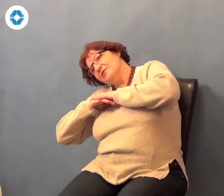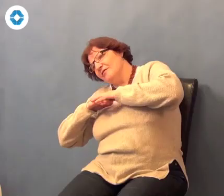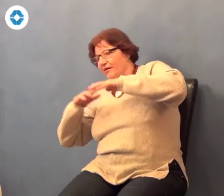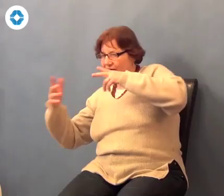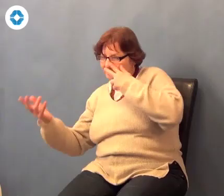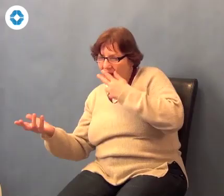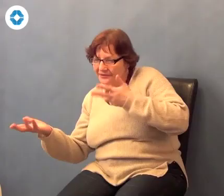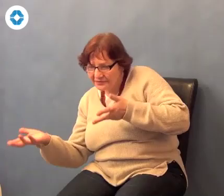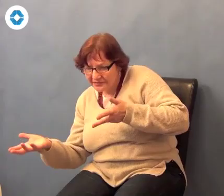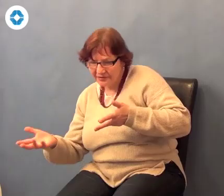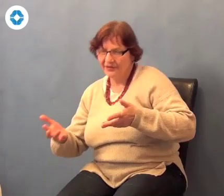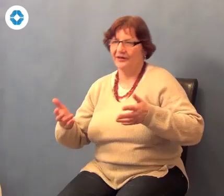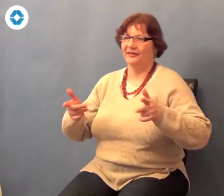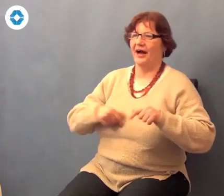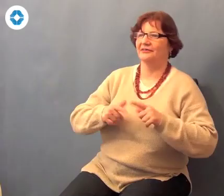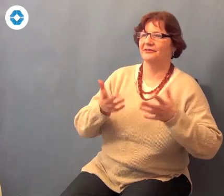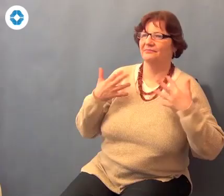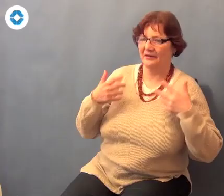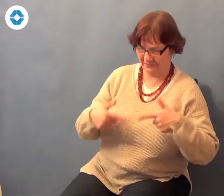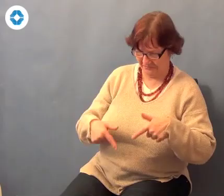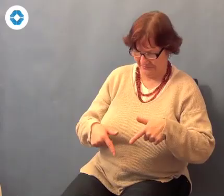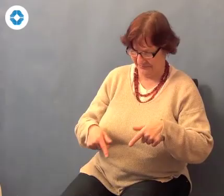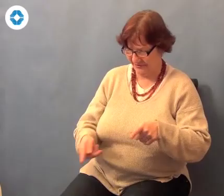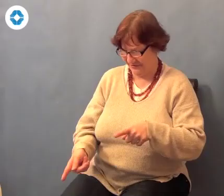Popatrzył i poszedł na spacer.